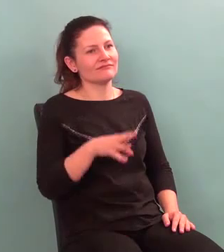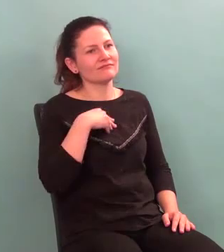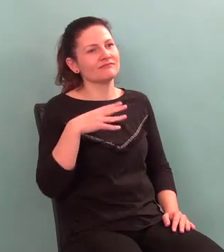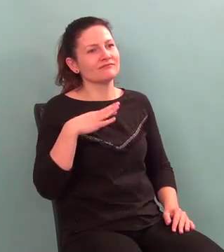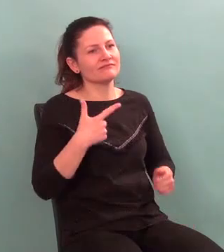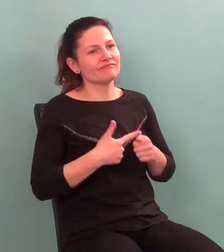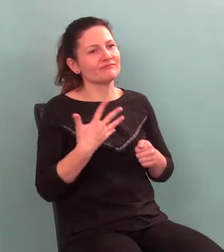Można, jest wolne.